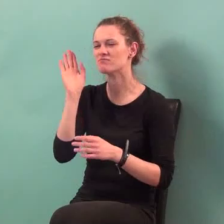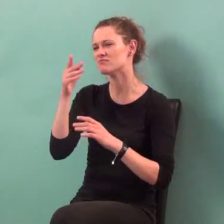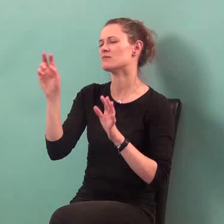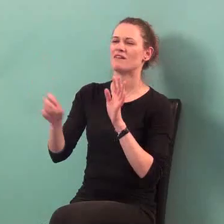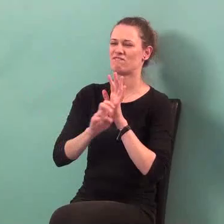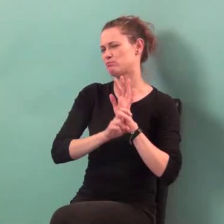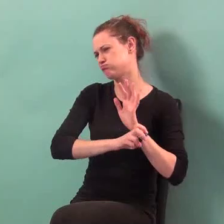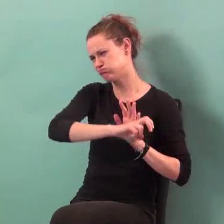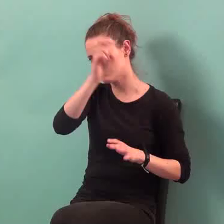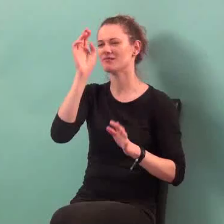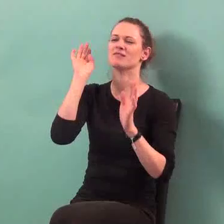Dobra, jedzie windą na górę.